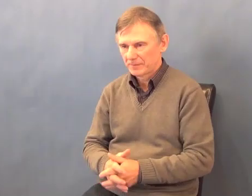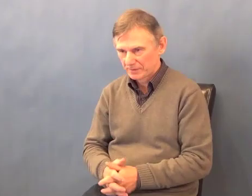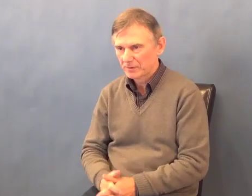Tak.